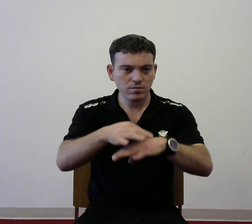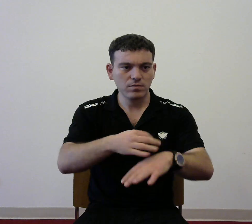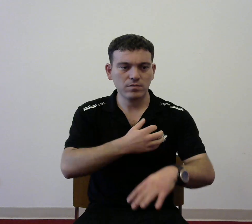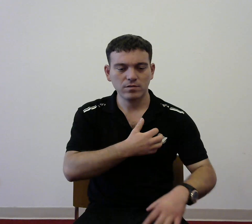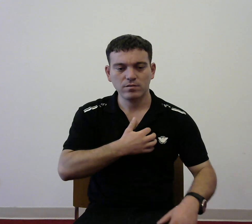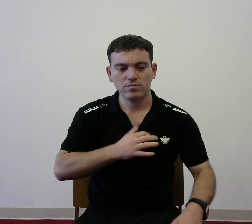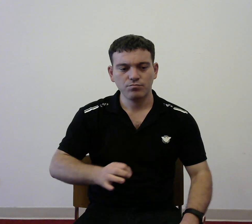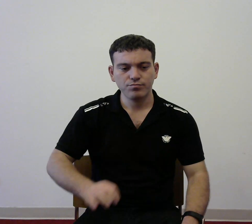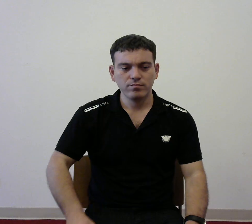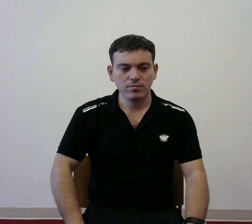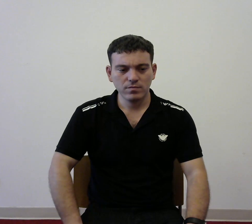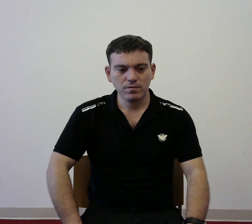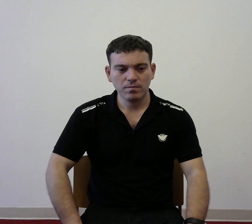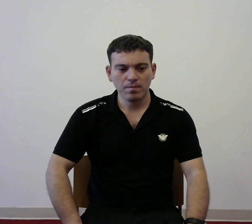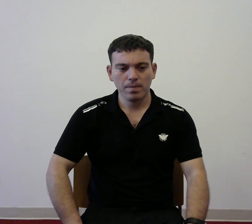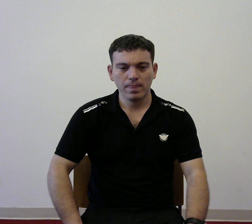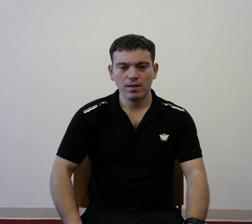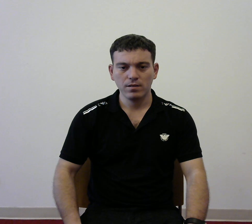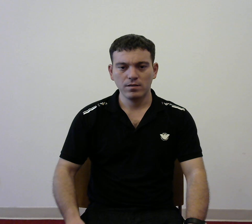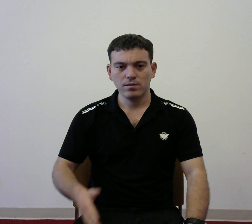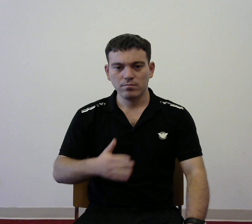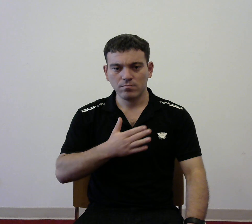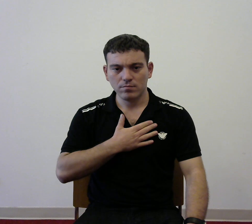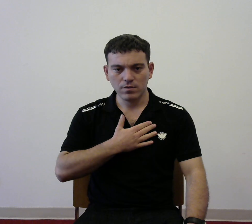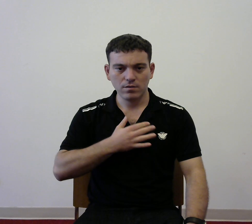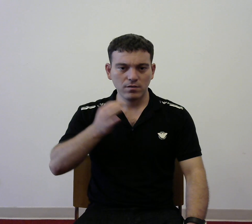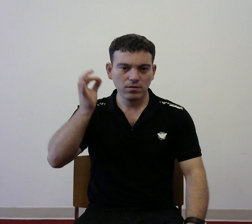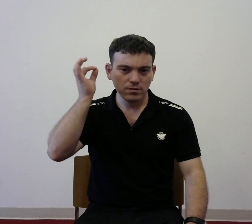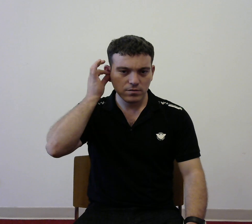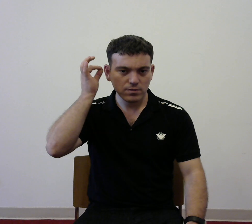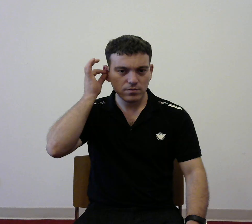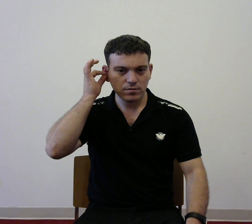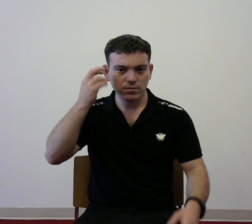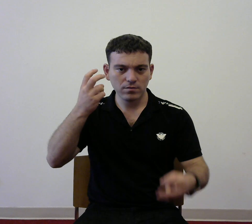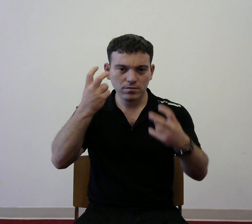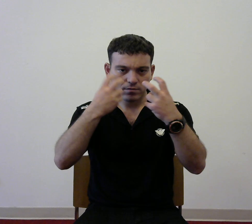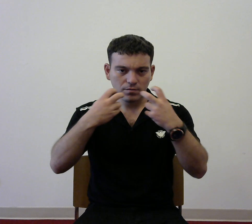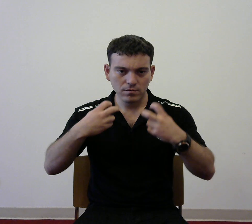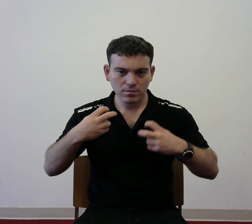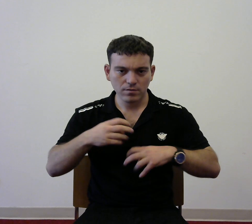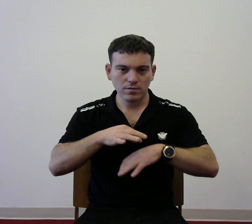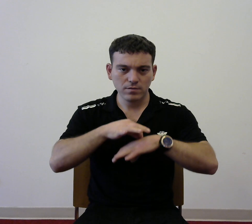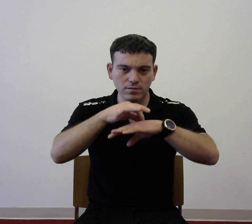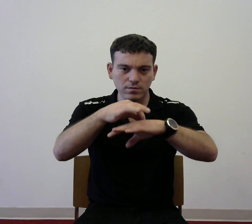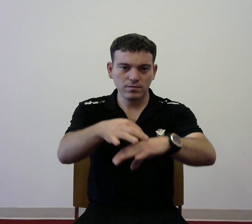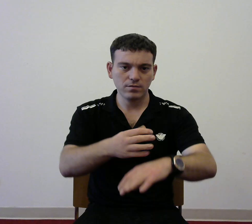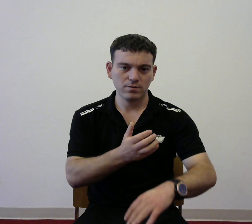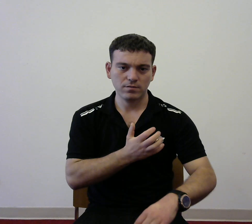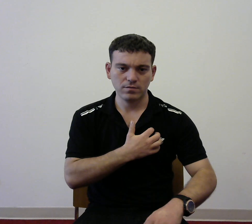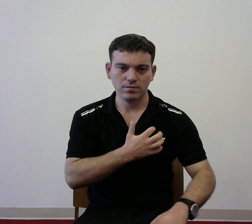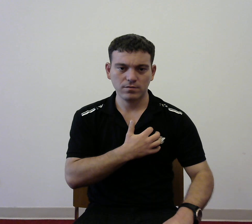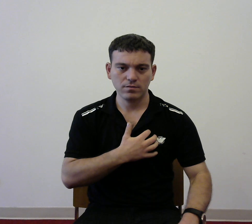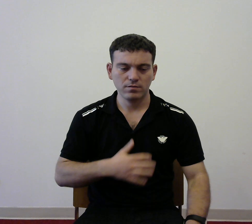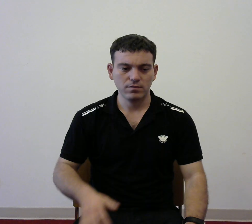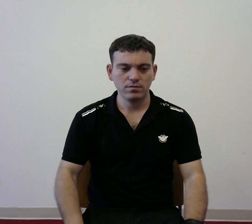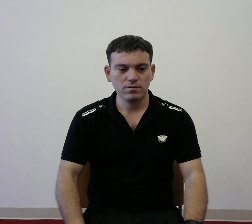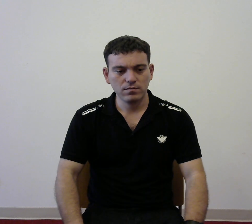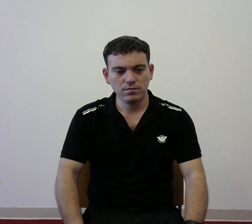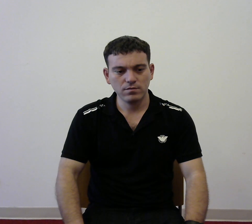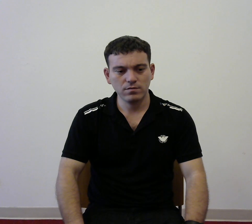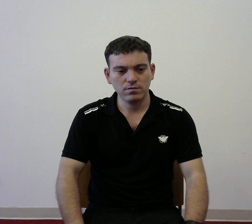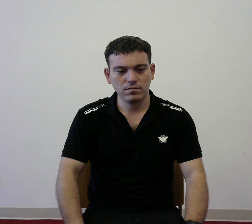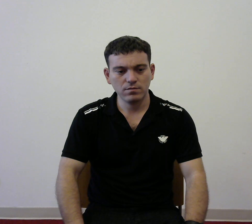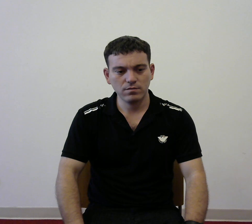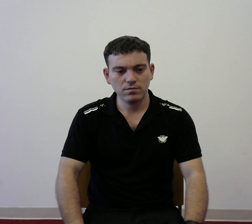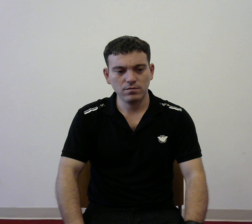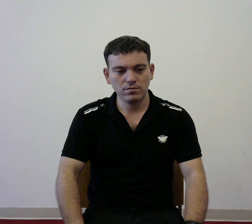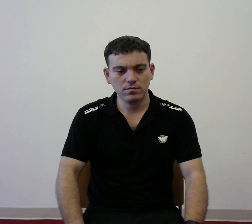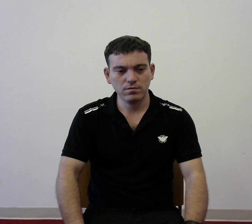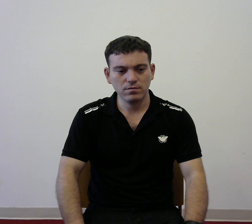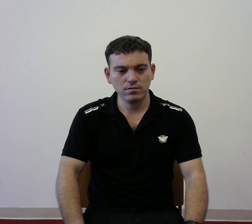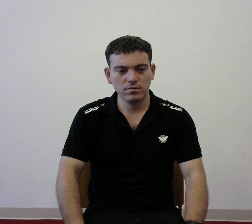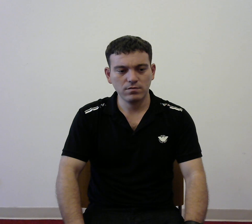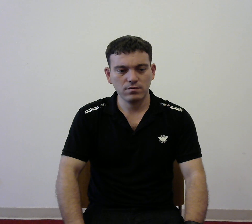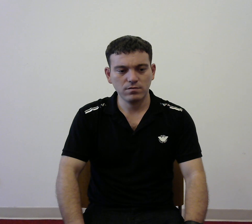Mən həkim müayinəsindən keçmək istəyirəm